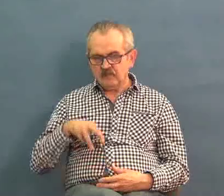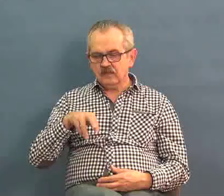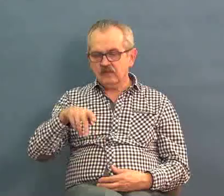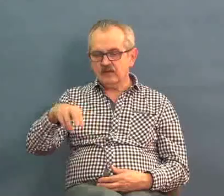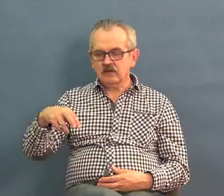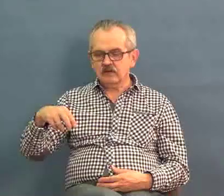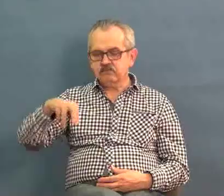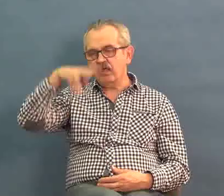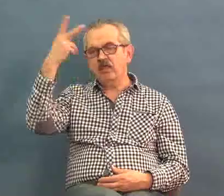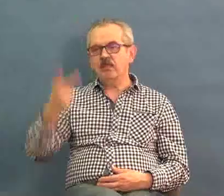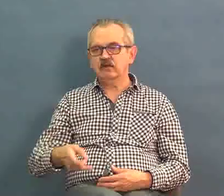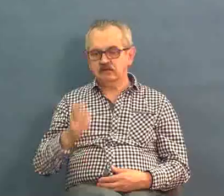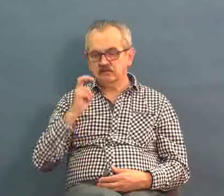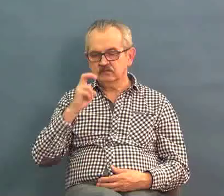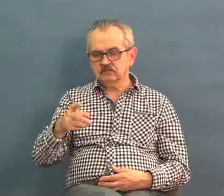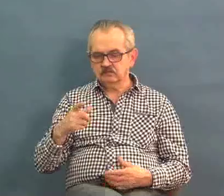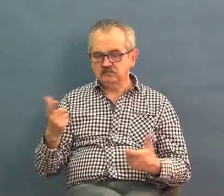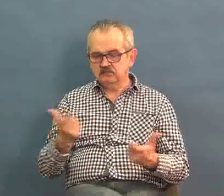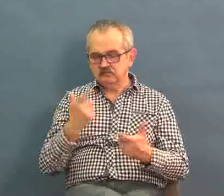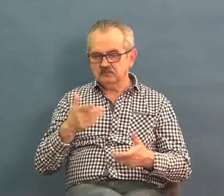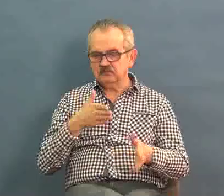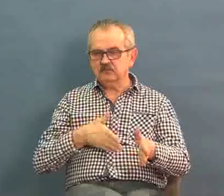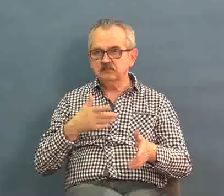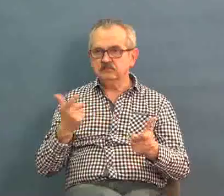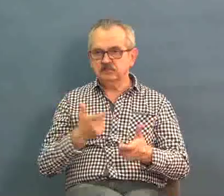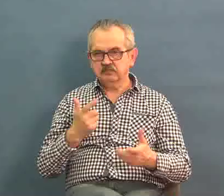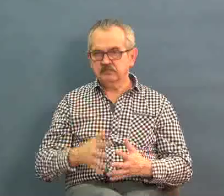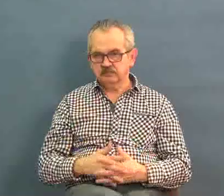Idąc można się przewrócić przed jadącym tramwajem lub pociągiem. To niebezpieczne.